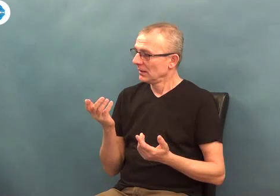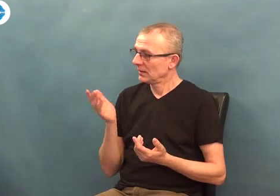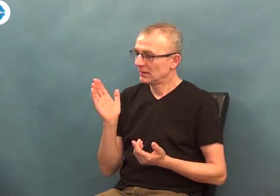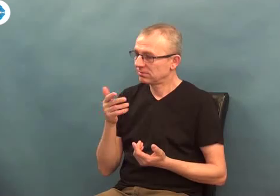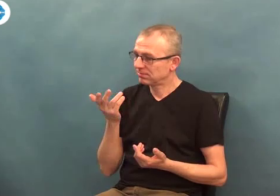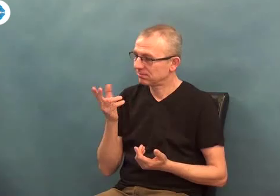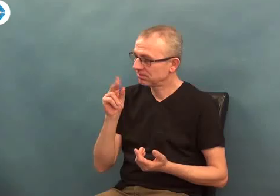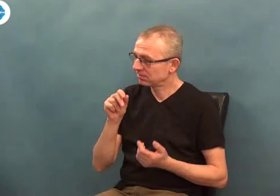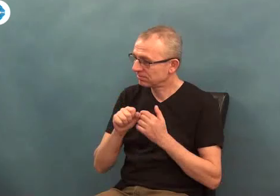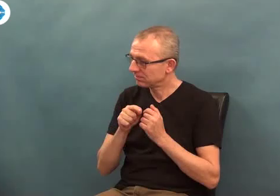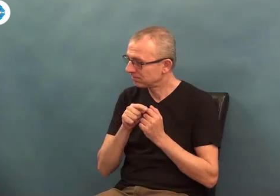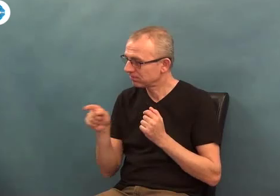W poniedziałek przez cały dzień nie mogę.